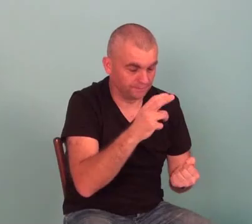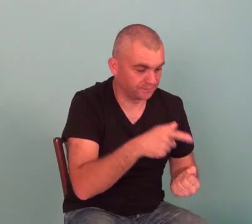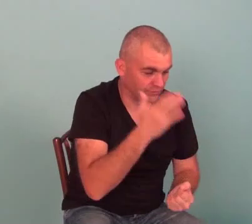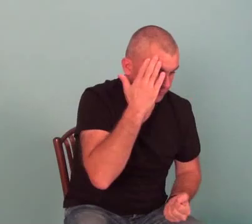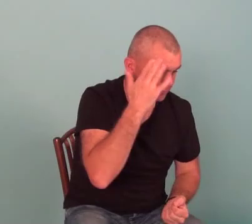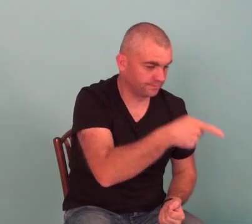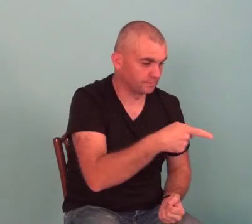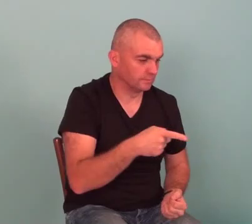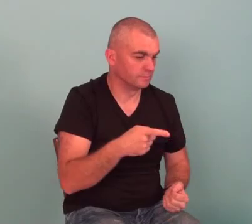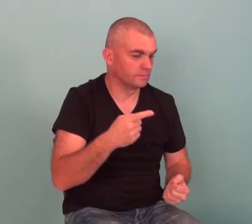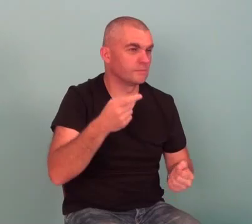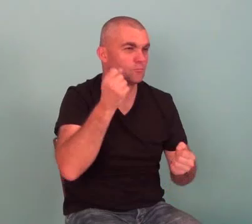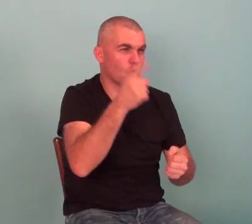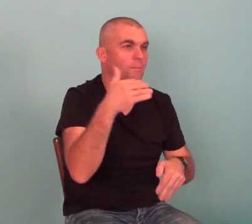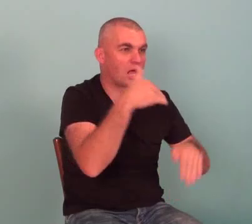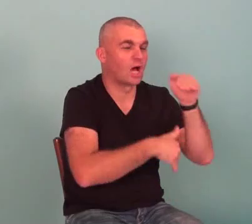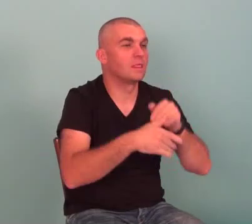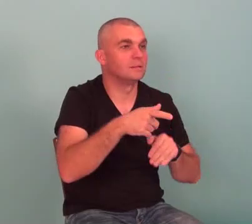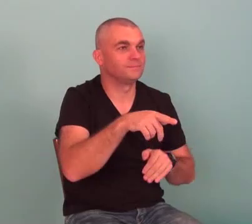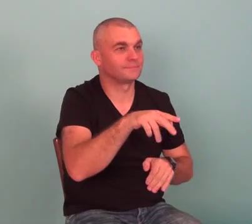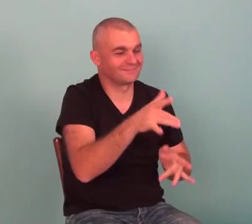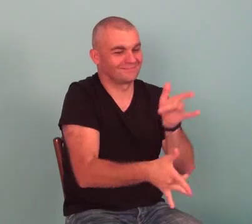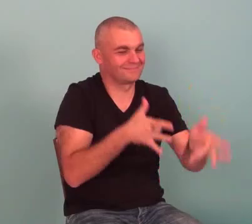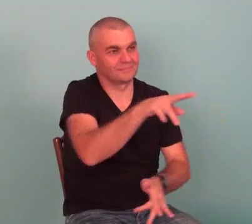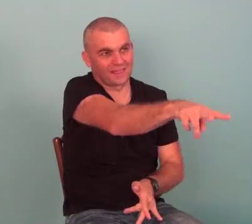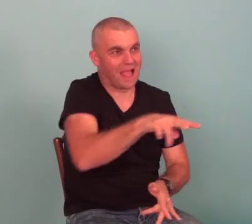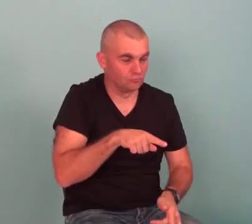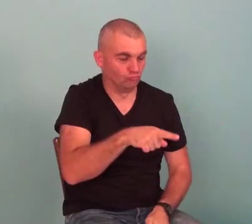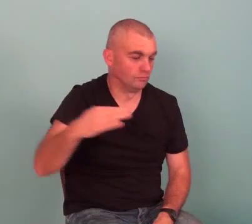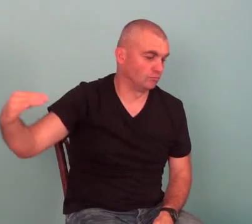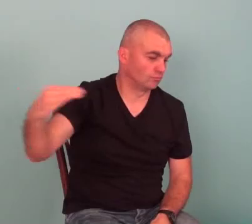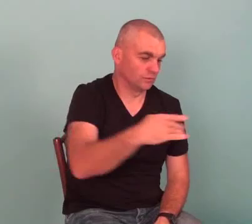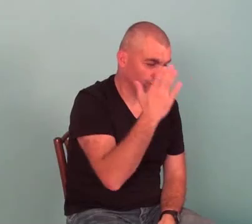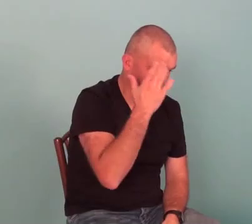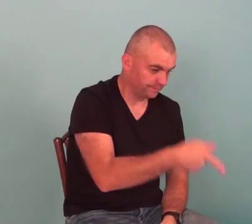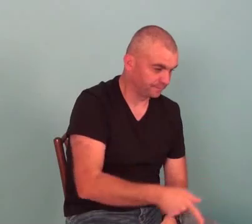Wiem, na Bieszczadach jest taka drezyna.